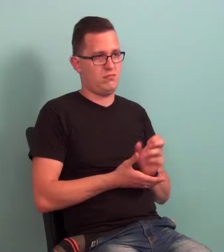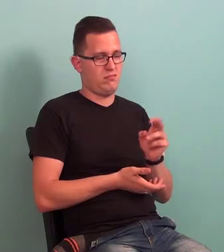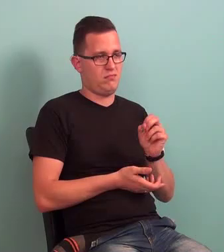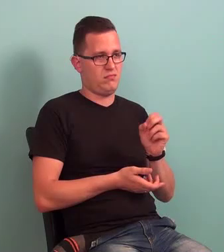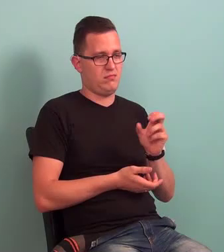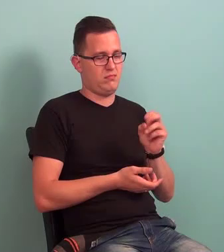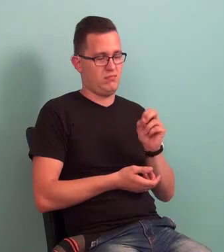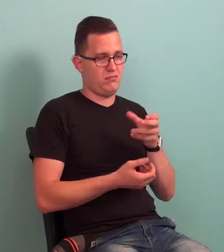Tak, tak.